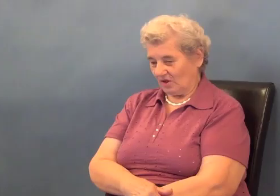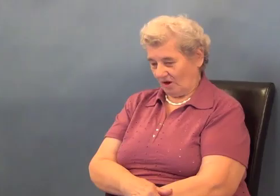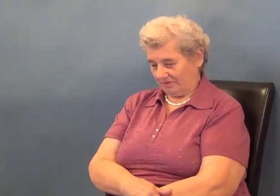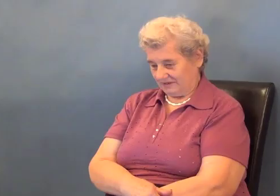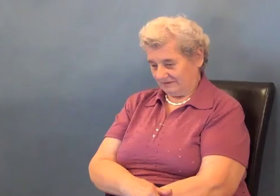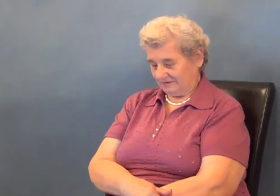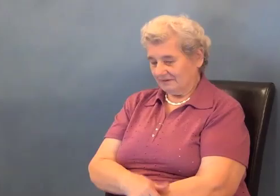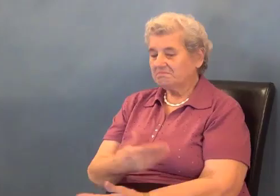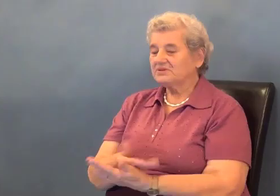Nie wiem, co on robi.